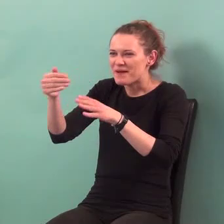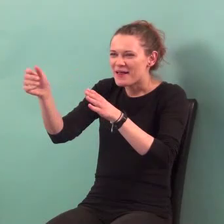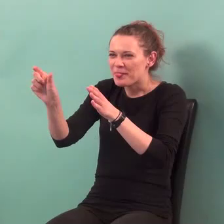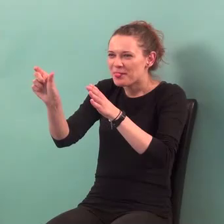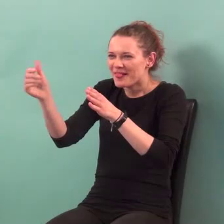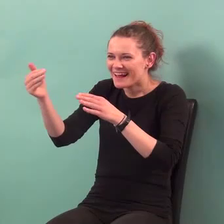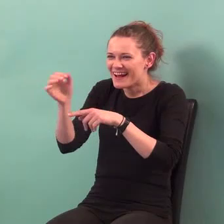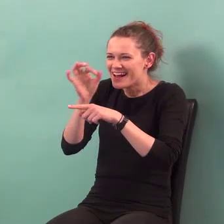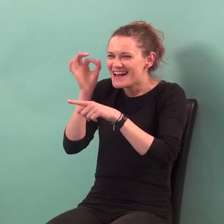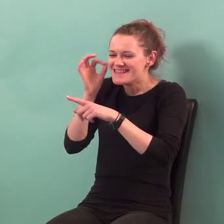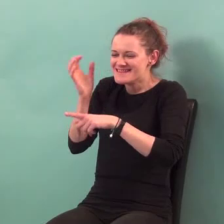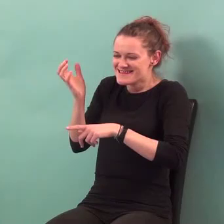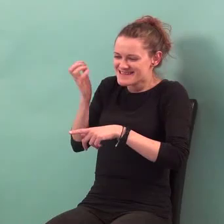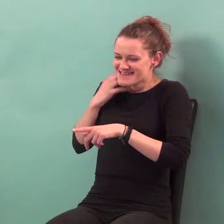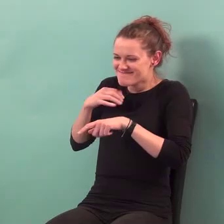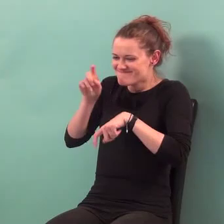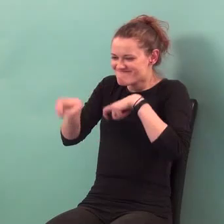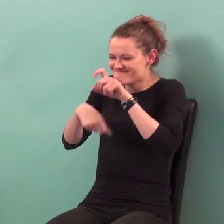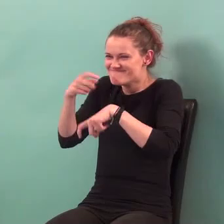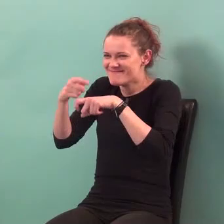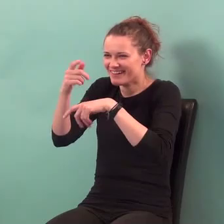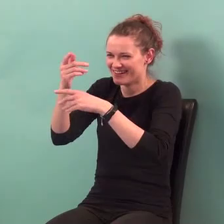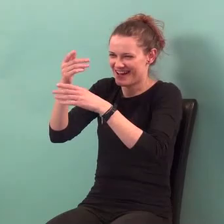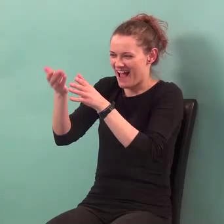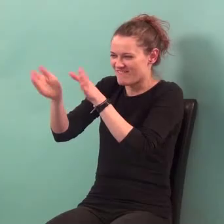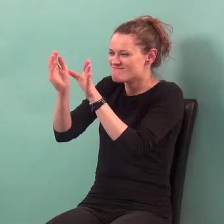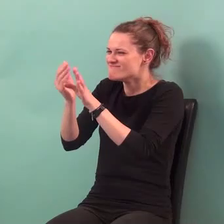Kot ma chrapkę na nią i podchodzi do akwarium.